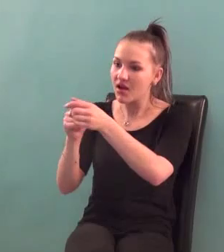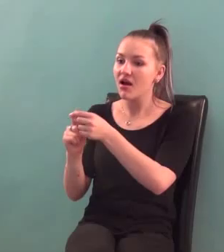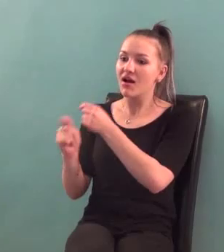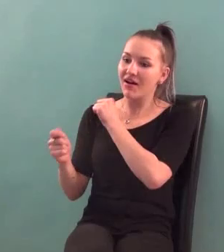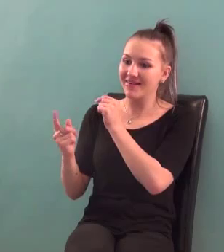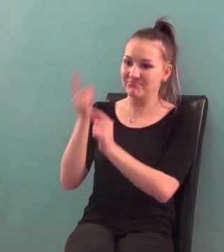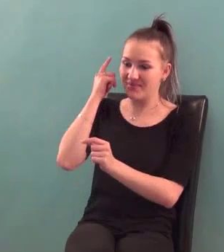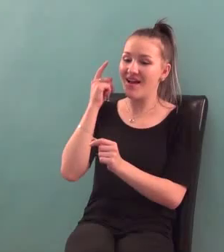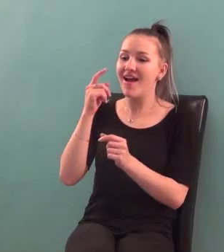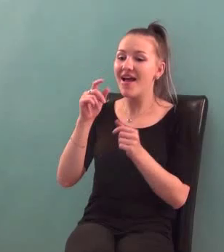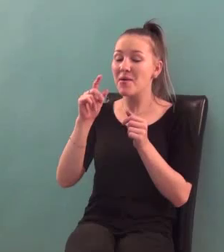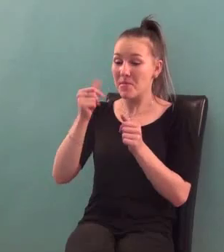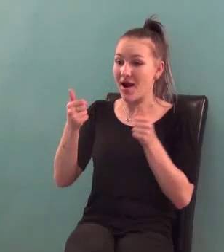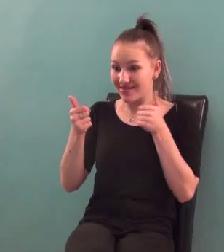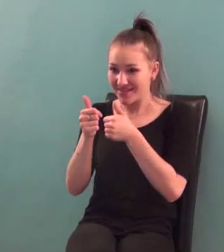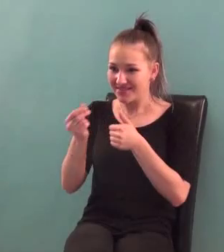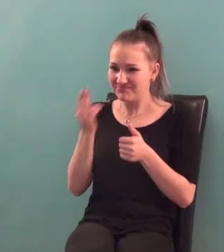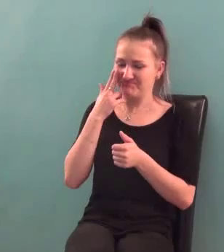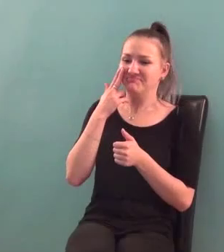Rzuca kawałkami tego w tył i trafia w twarz pana, który podszedł od tyłu.